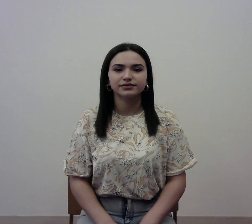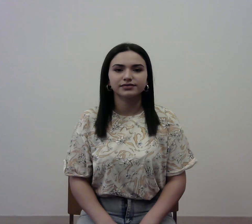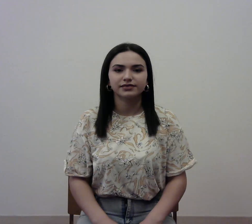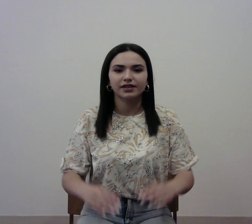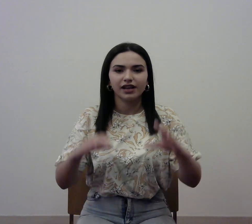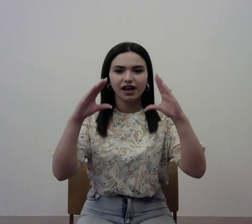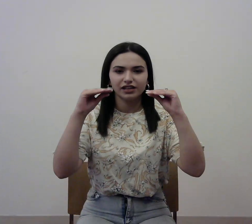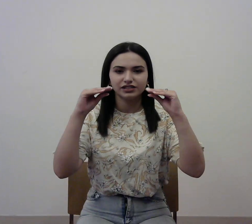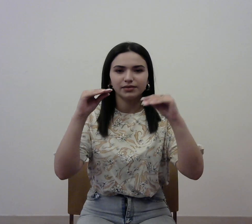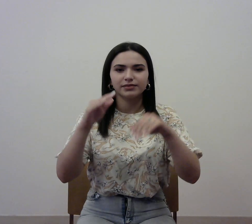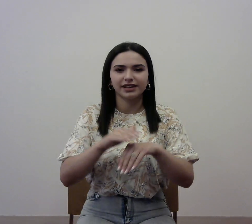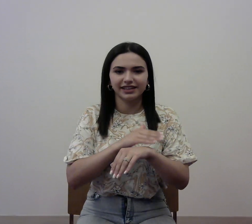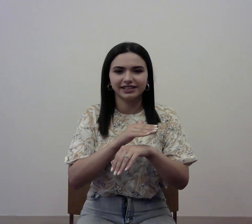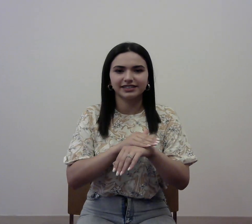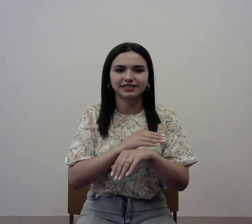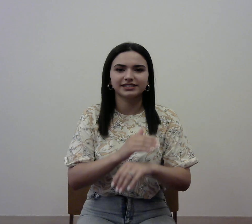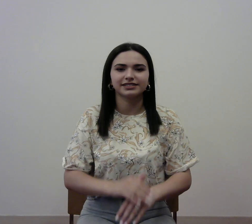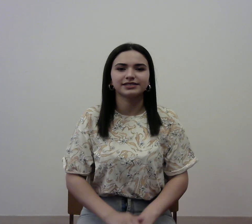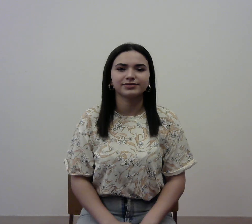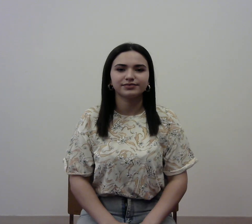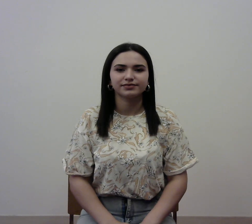Axşamınız xeyir